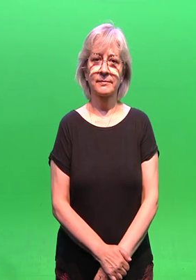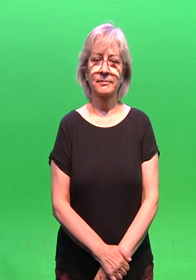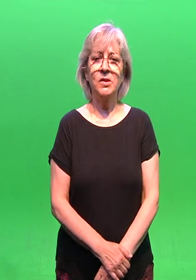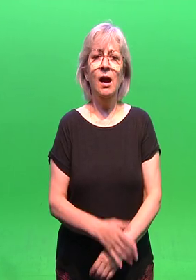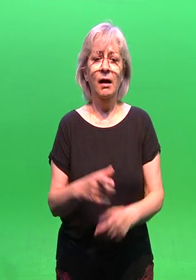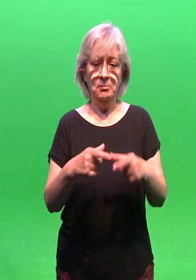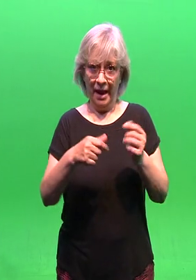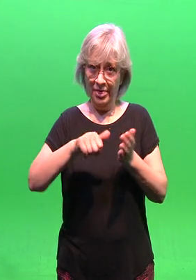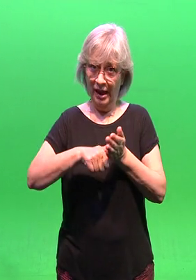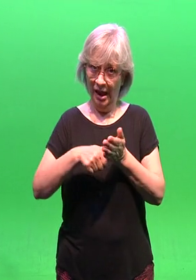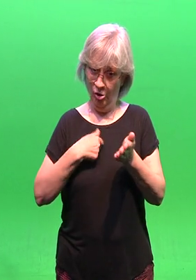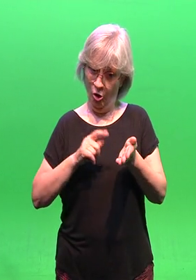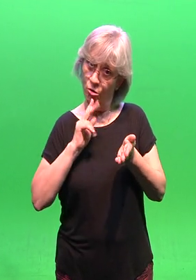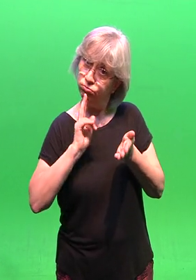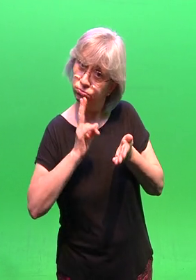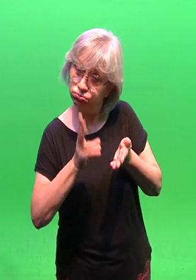Et dic el meu DNI o te'l dono?